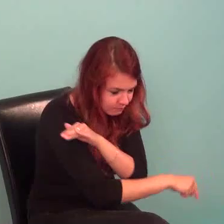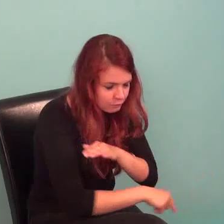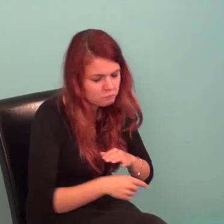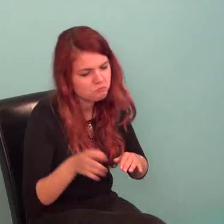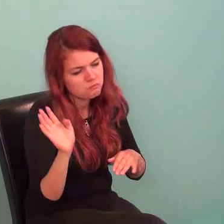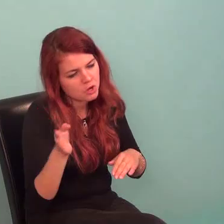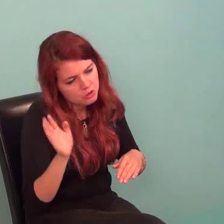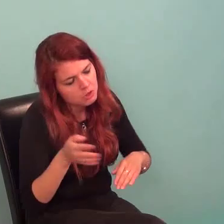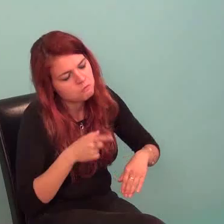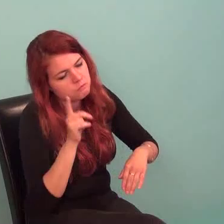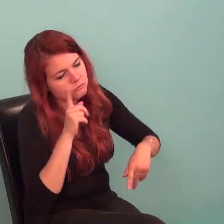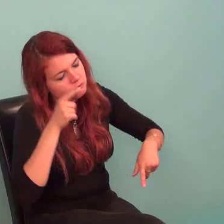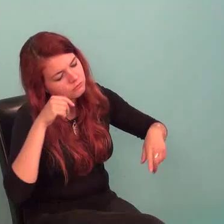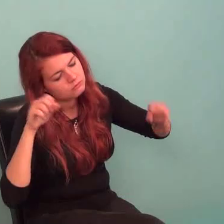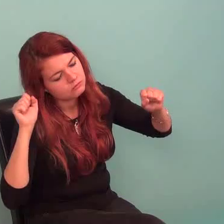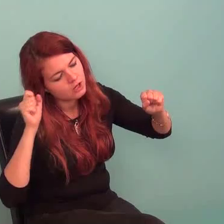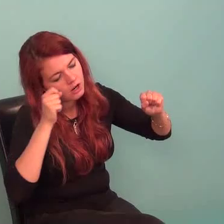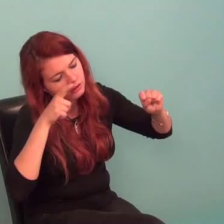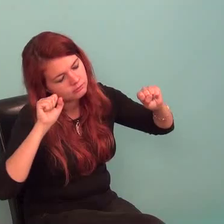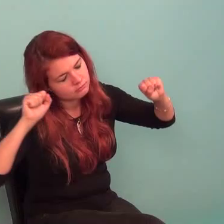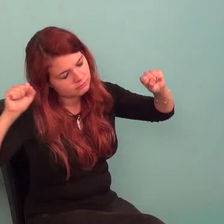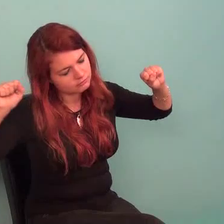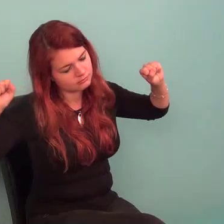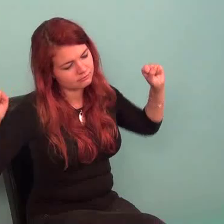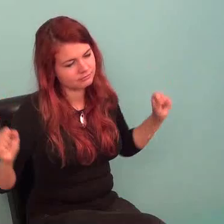Potem chłopiec, który spał, rano się budzi.